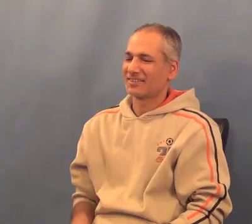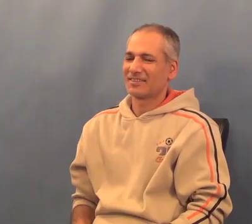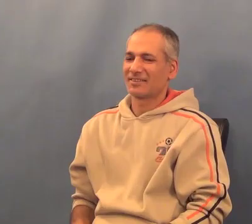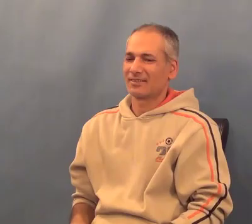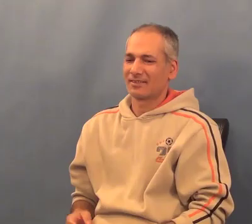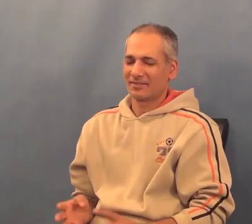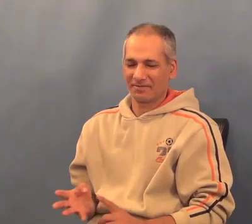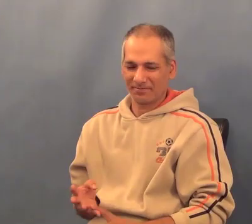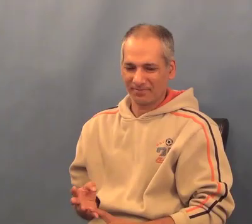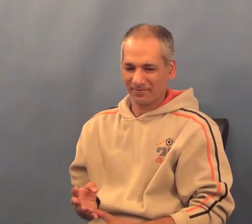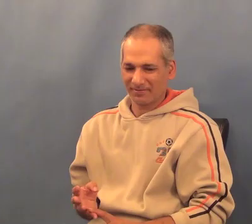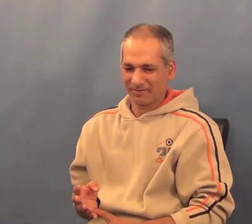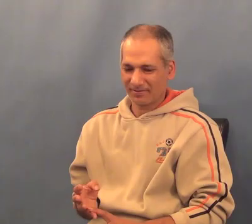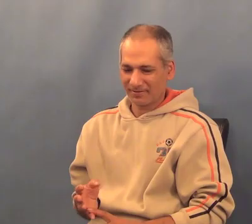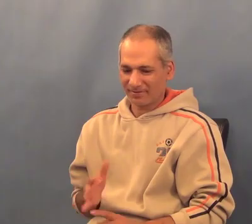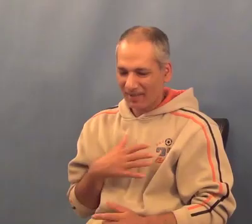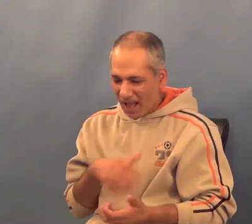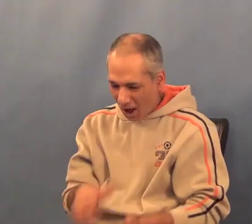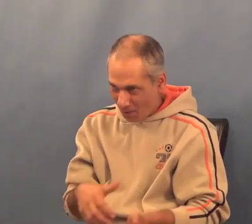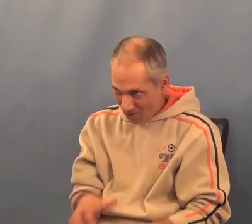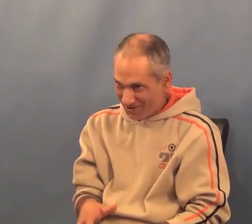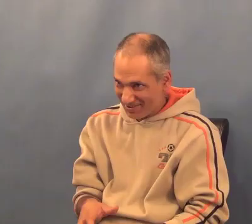Po czwarte, pies szczeka.